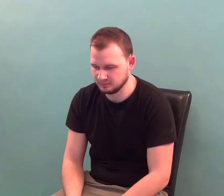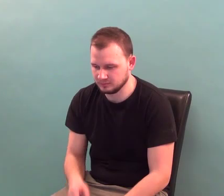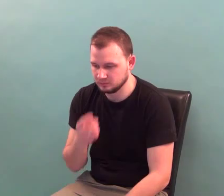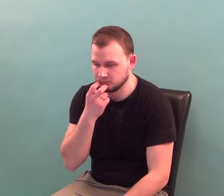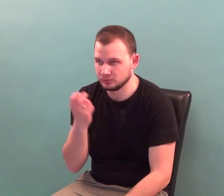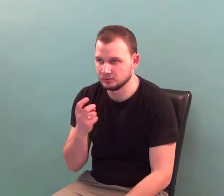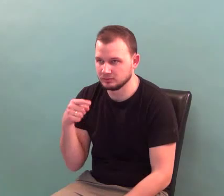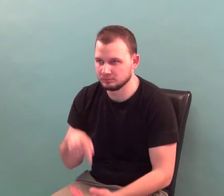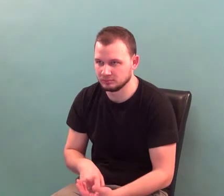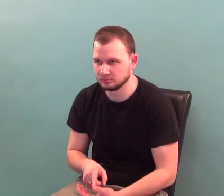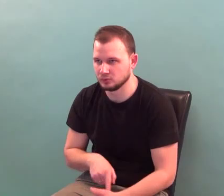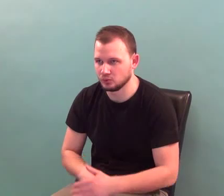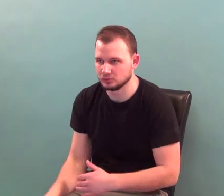Jest prąd, trzeba uciekać.